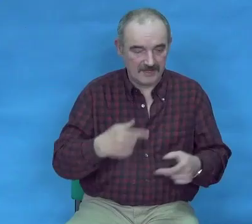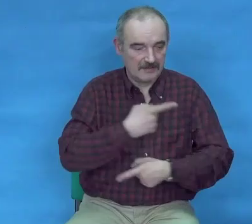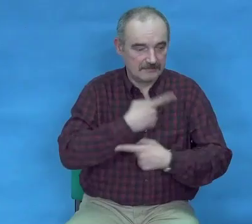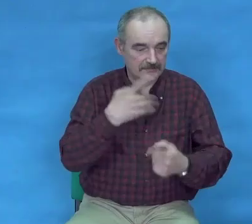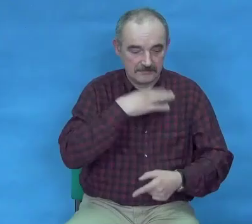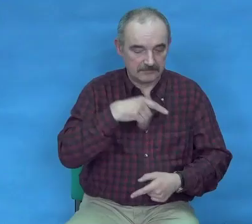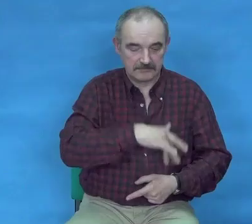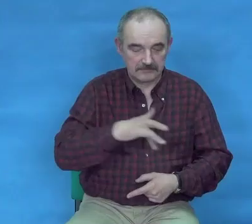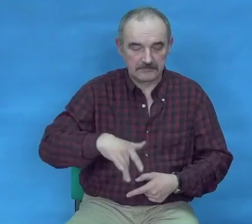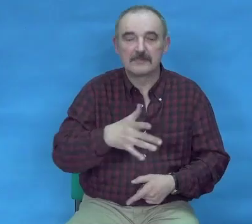Szlabanów jest pełno w różnych miejscach.